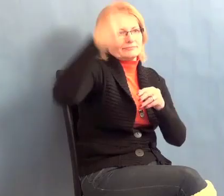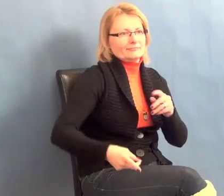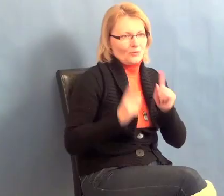Dobrze.